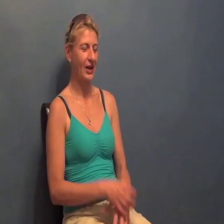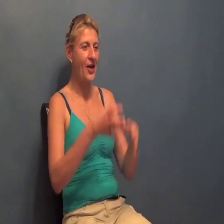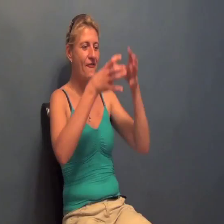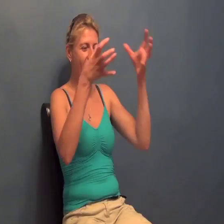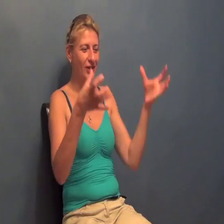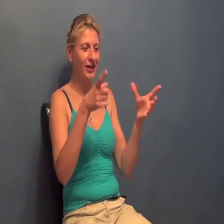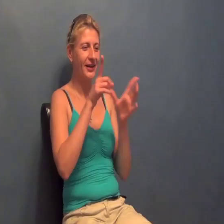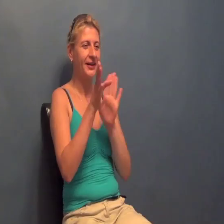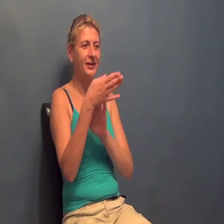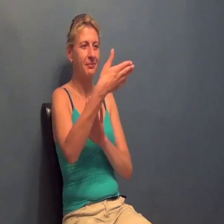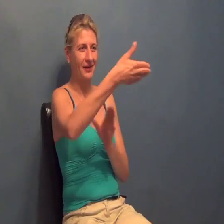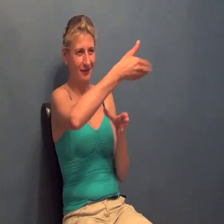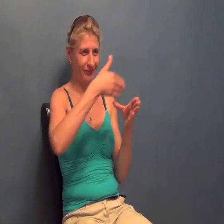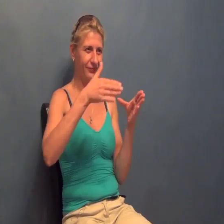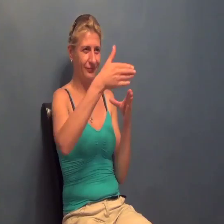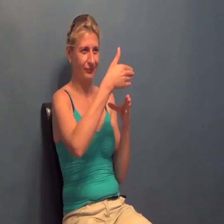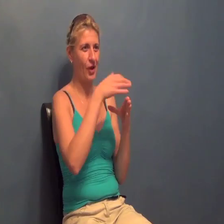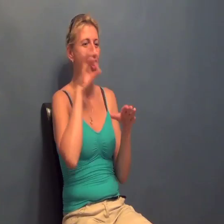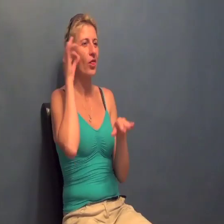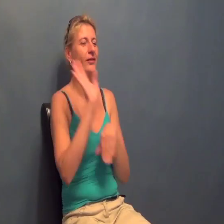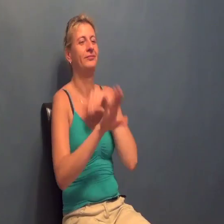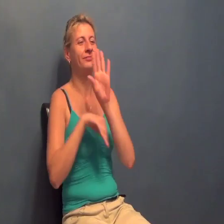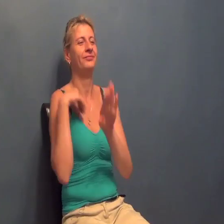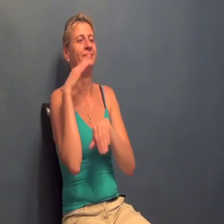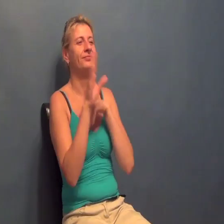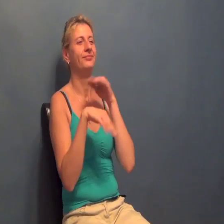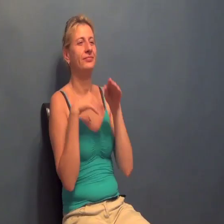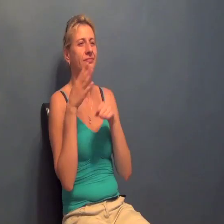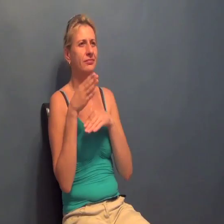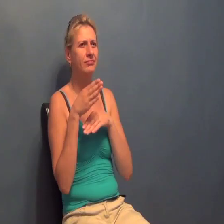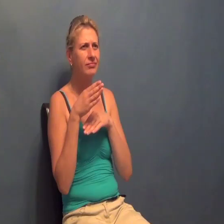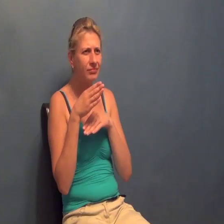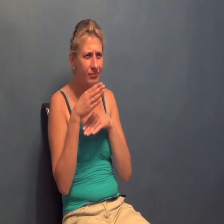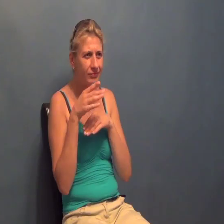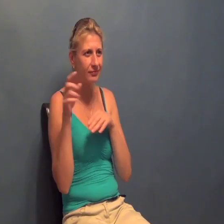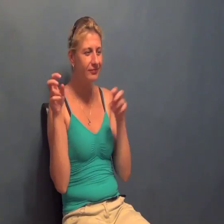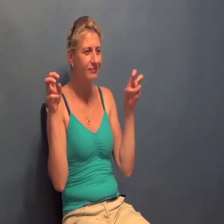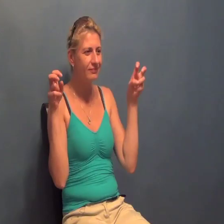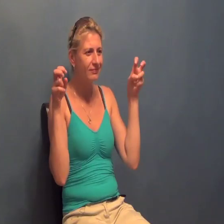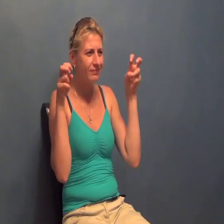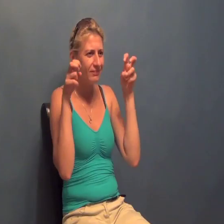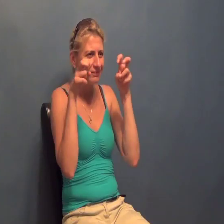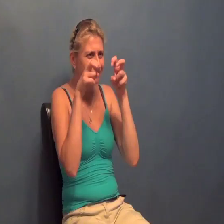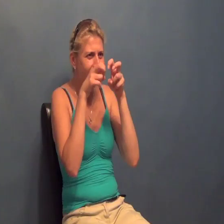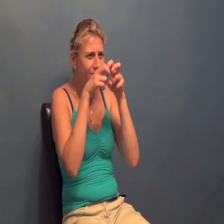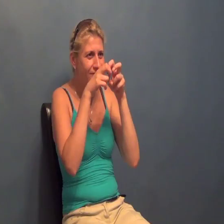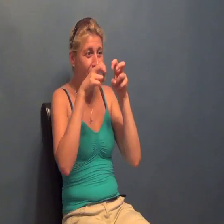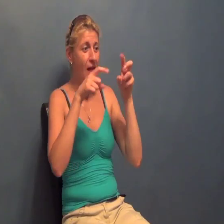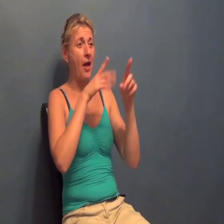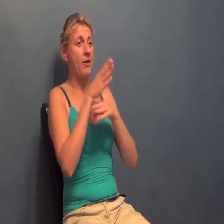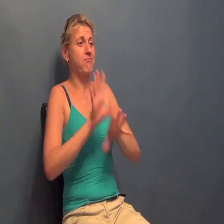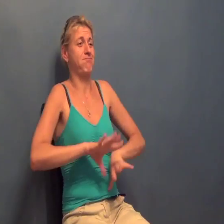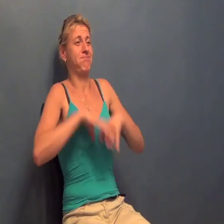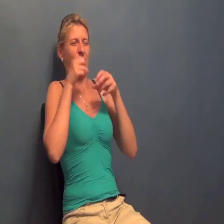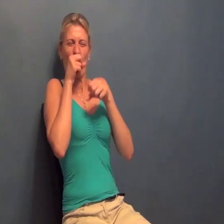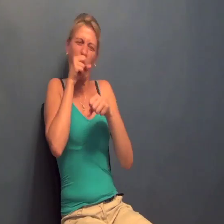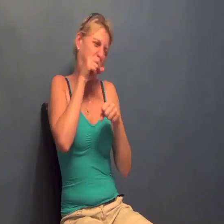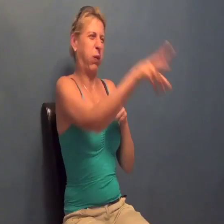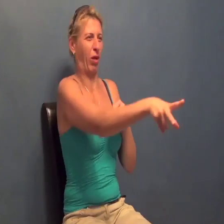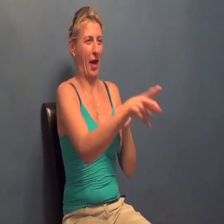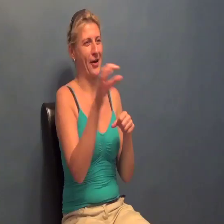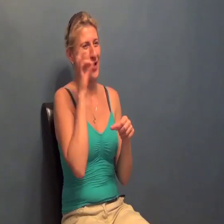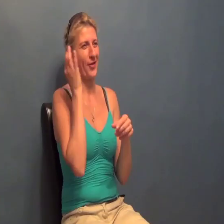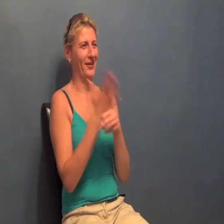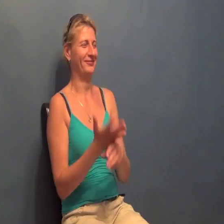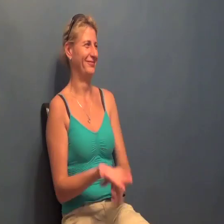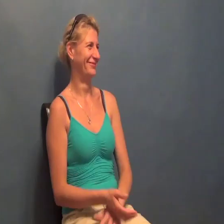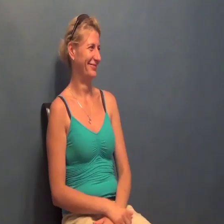W misce jest ryba i pływa, kot chodzi, patrzy, ryba, patrzą w sobie, a ryba obraża się i wypluwa, kot i koniec.